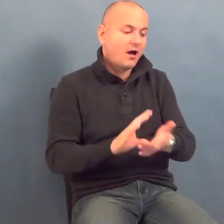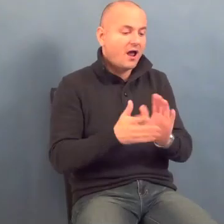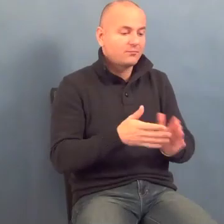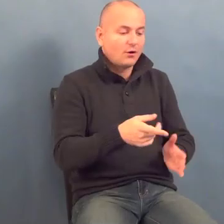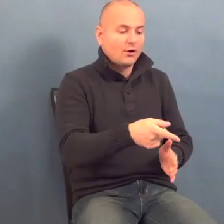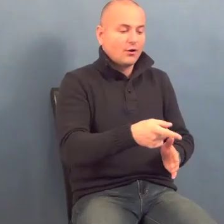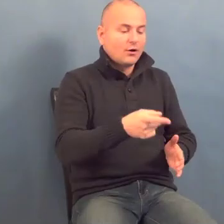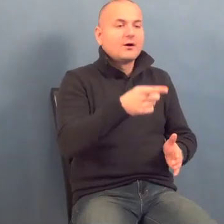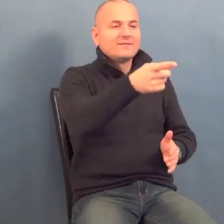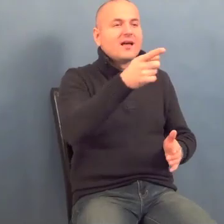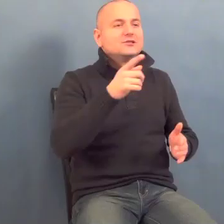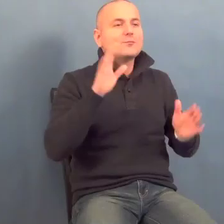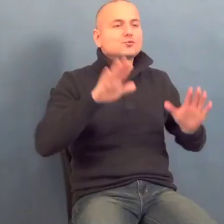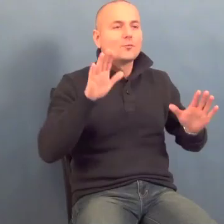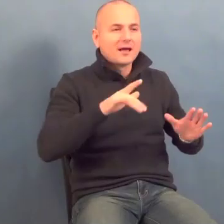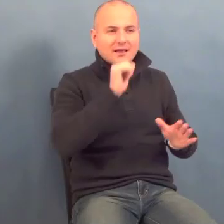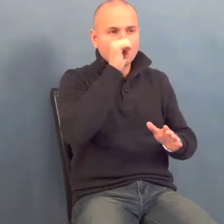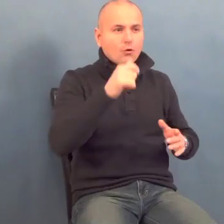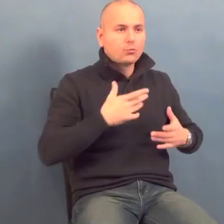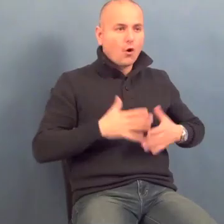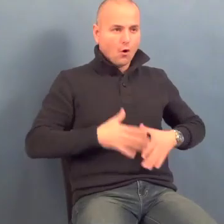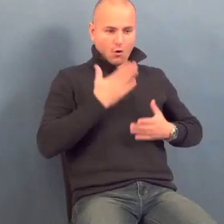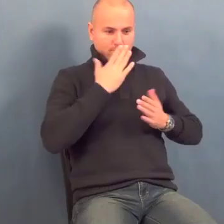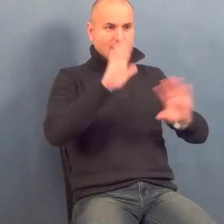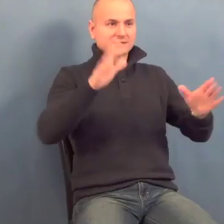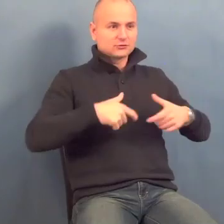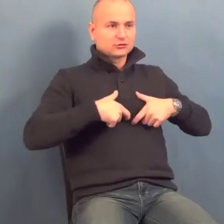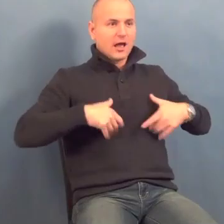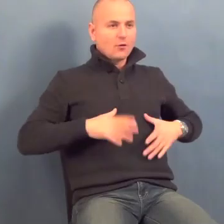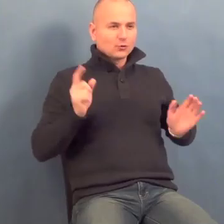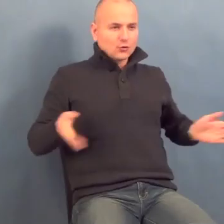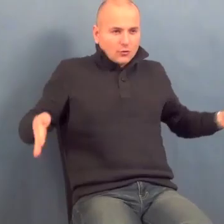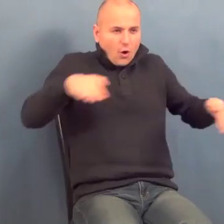Albo, albo to jest, wiesz, muzułmanie nie mogą pokazywać się w strojach kąpielowych.